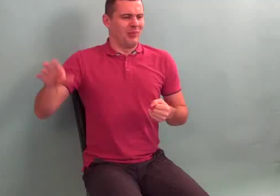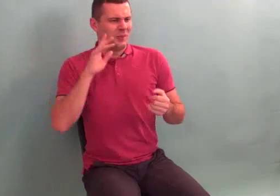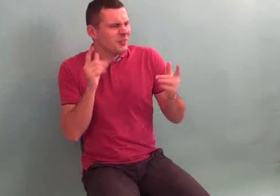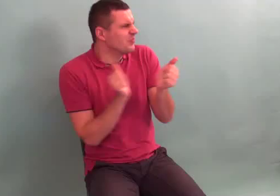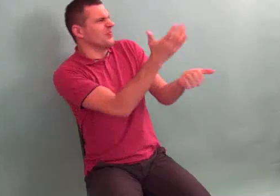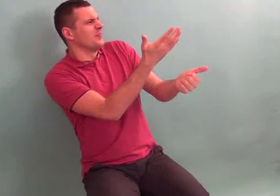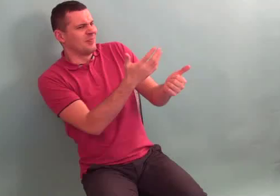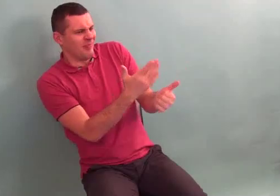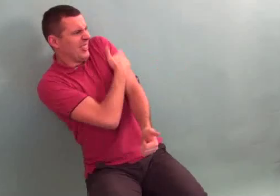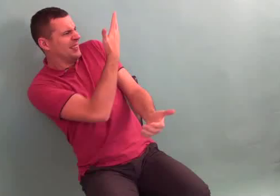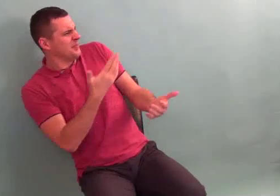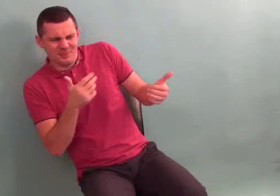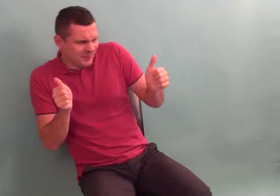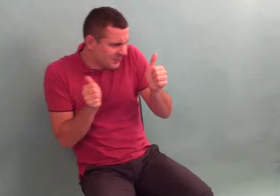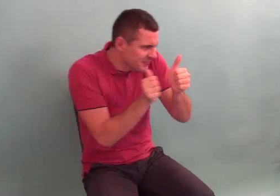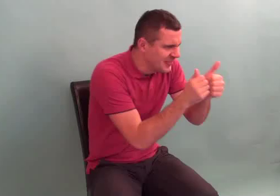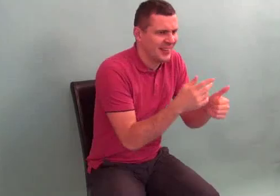Chłopiec zły i zdziwiony co chwilę podchodzi do niego.